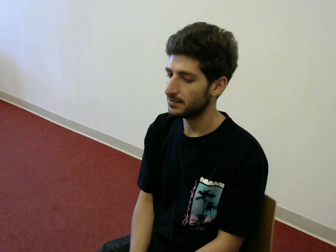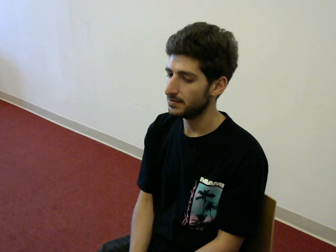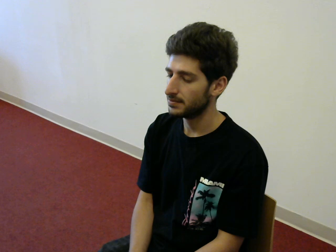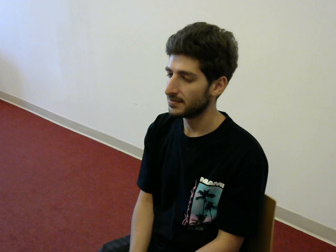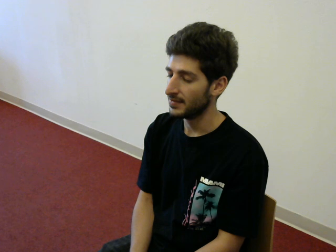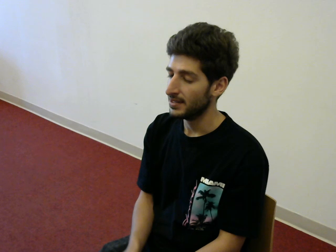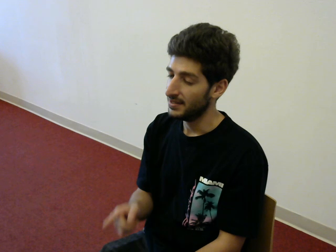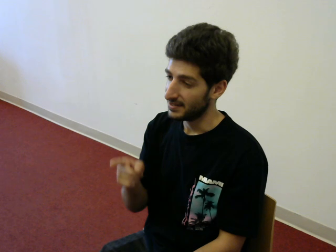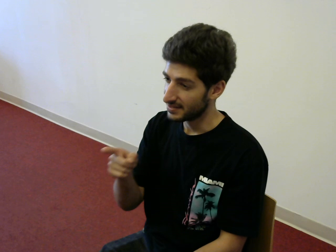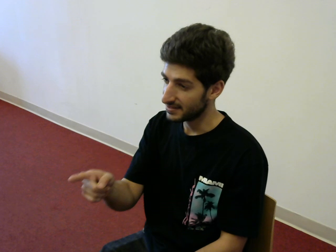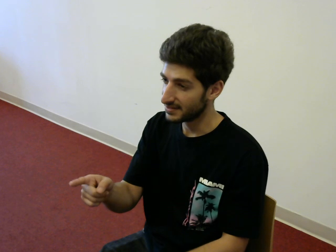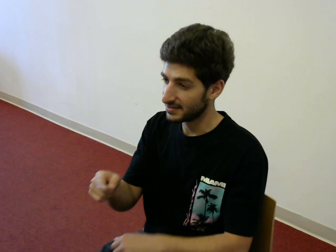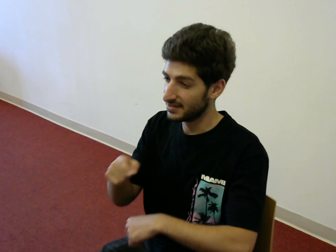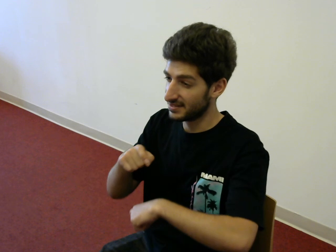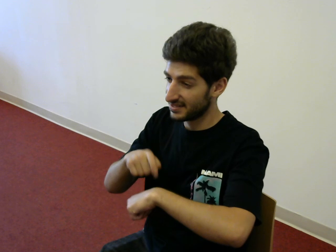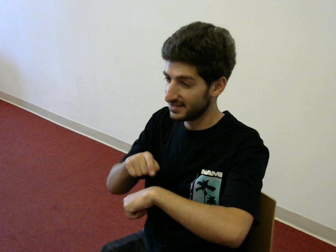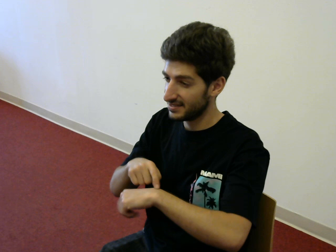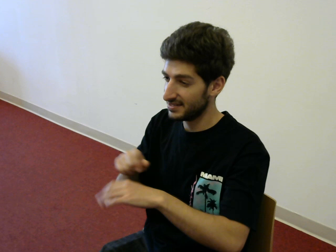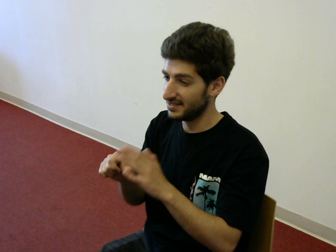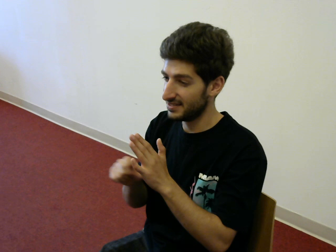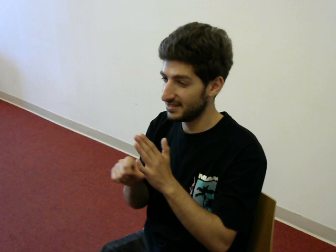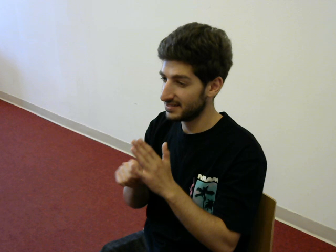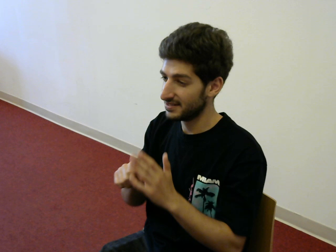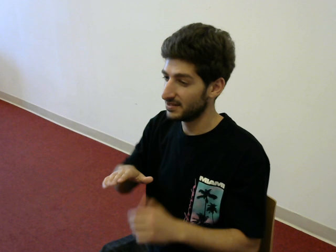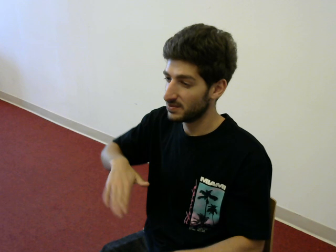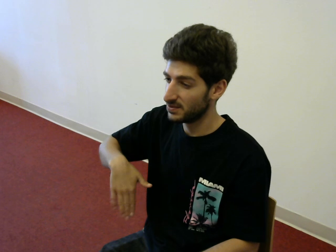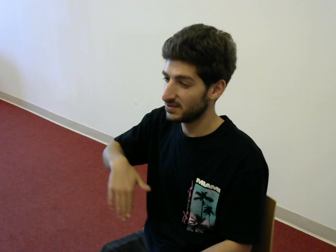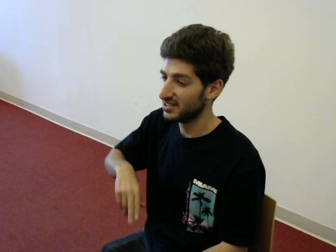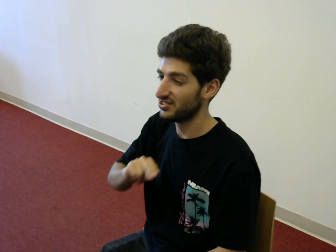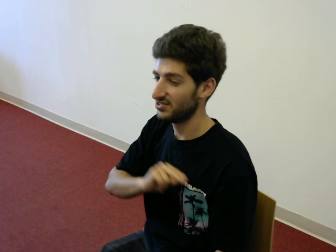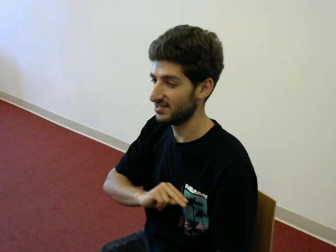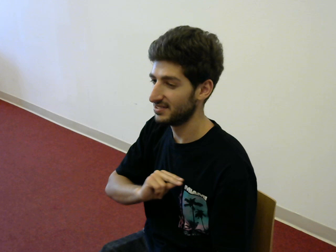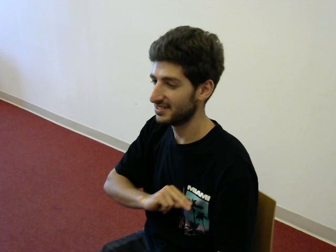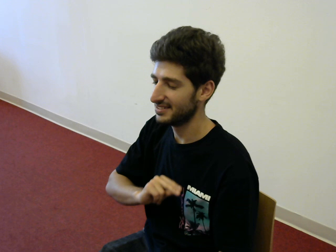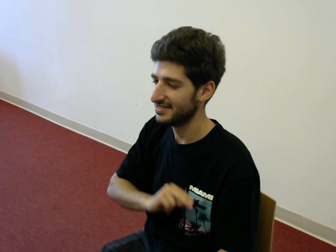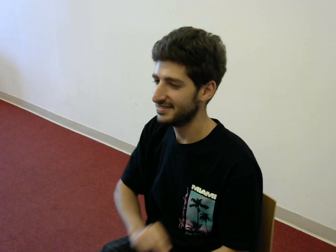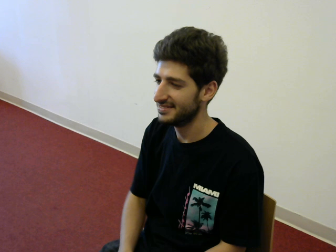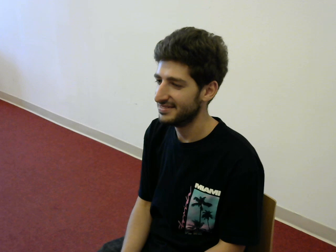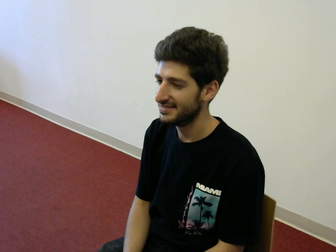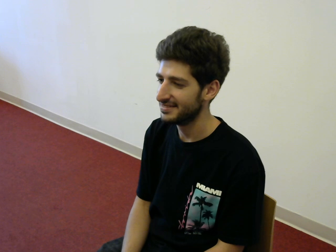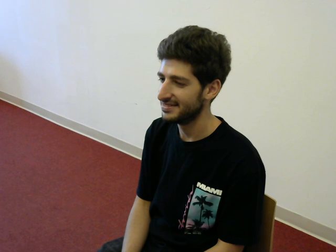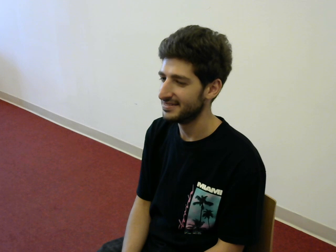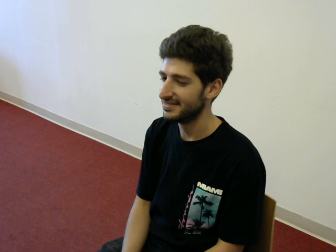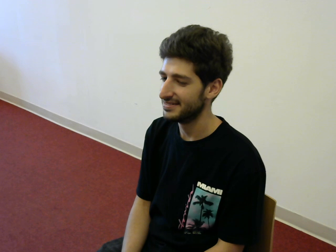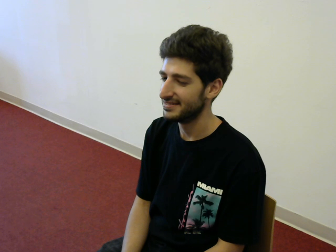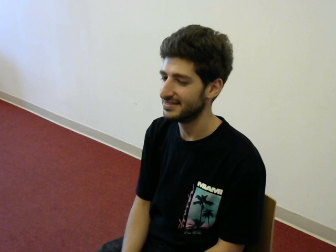Siz saat 6-dan sonra işləyirsiz?